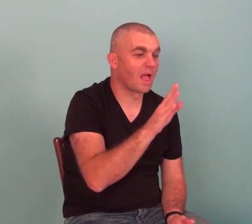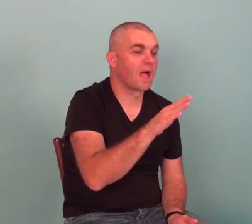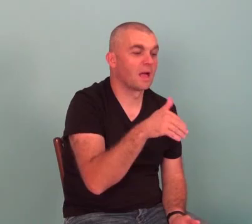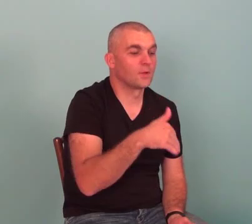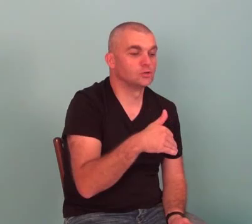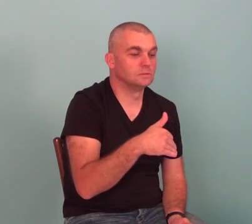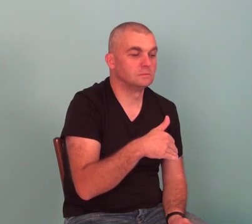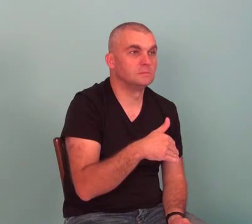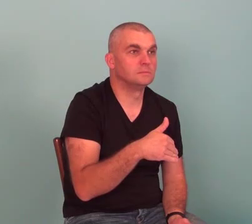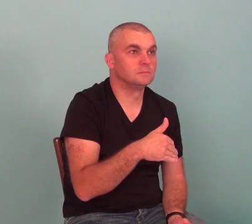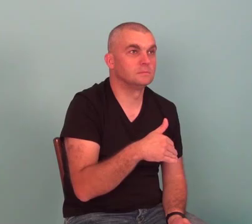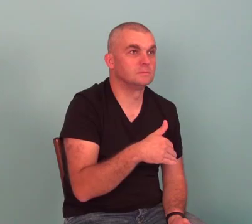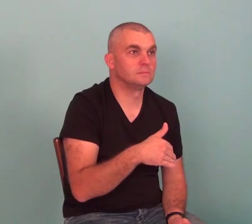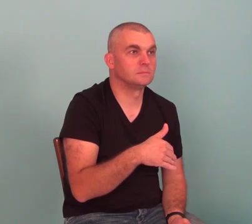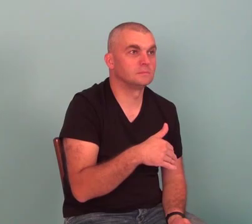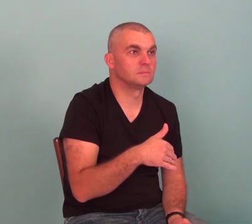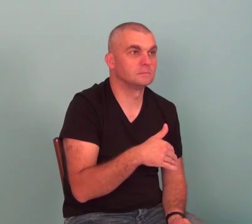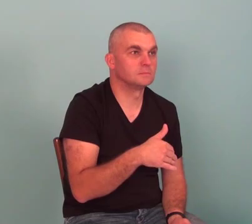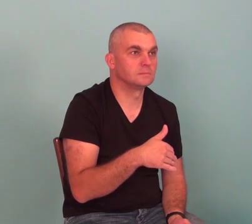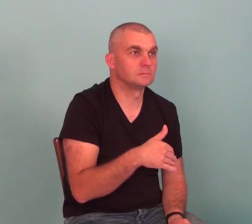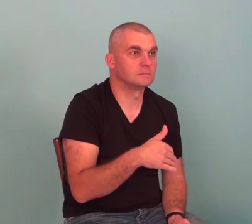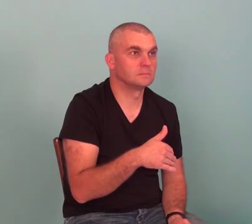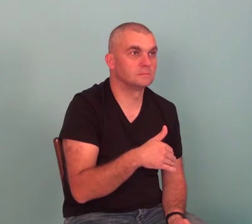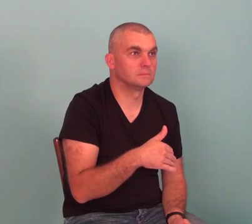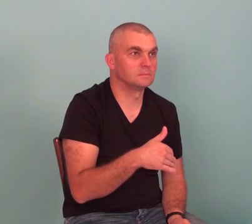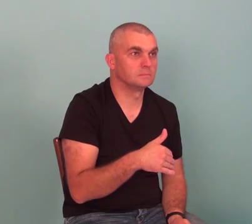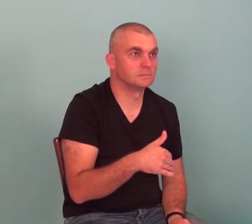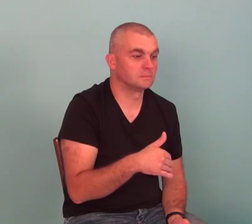Może...